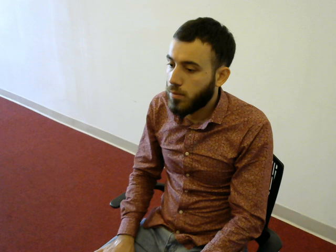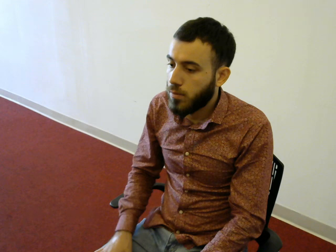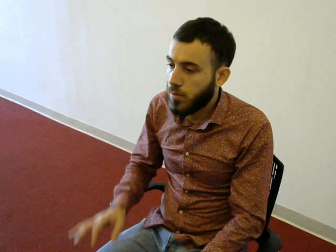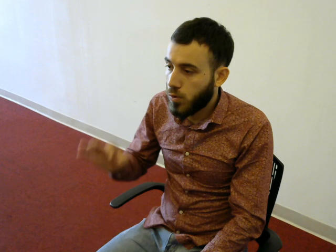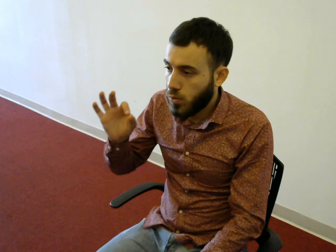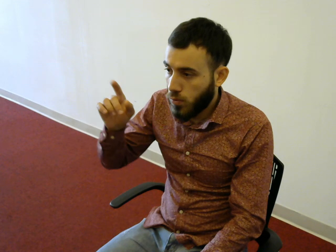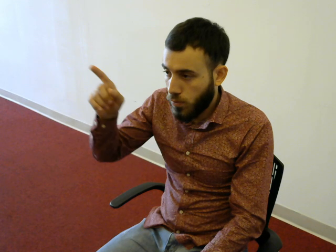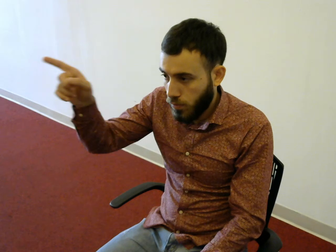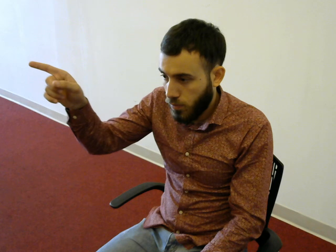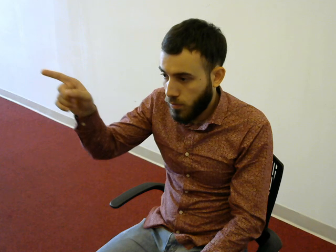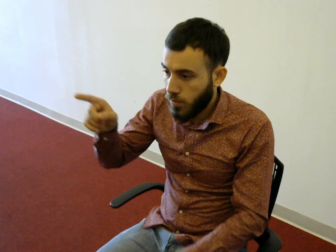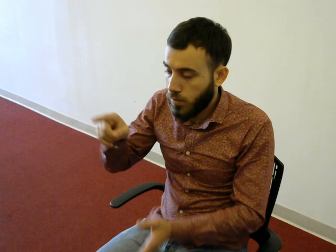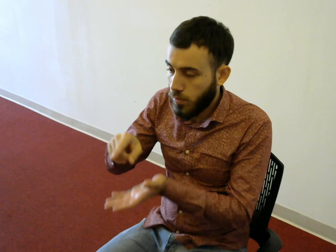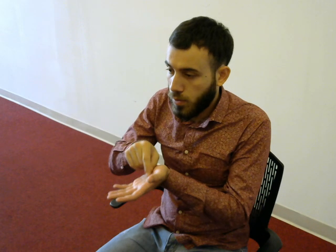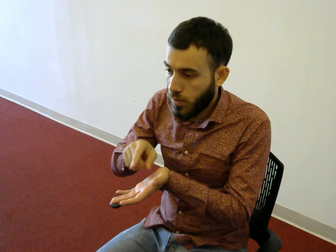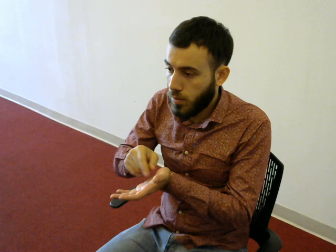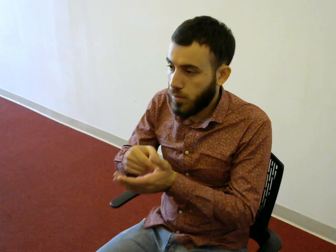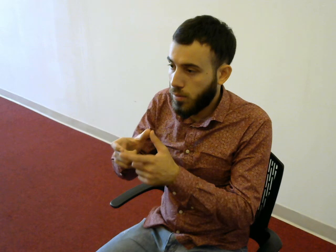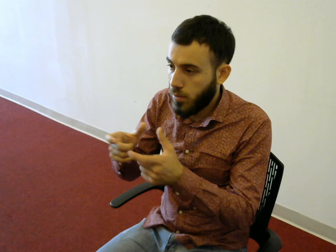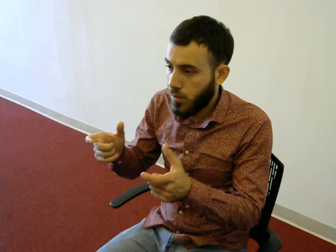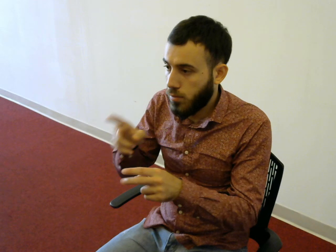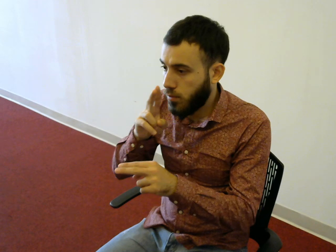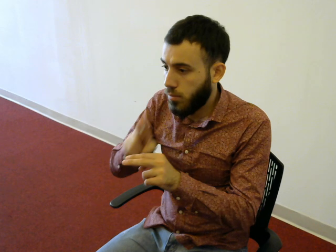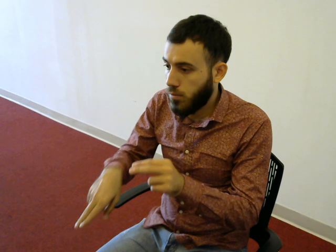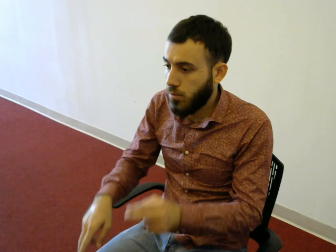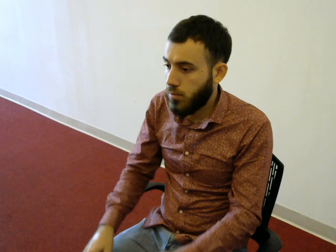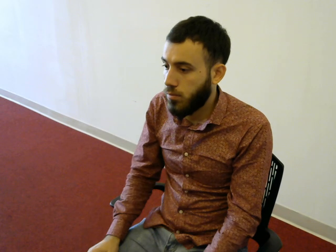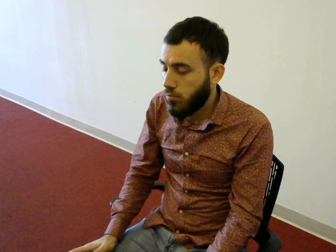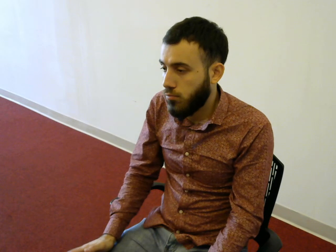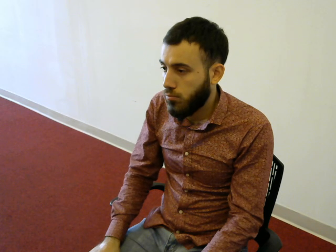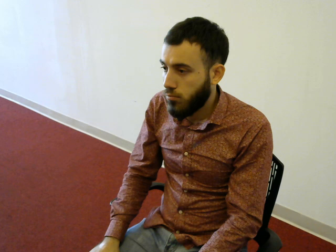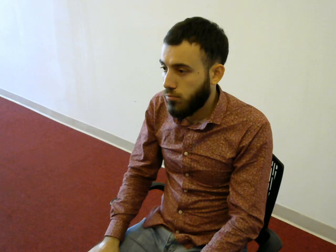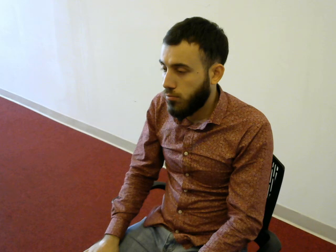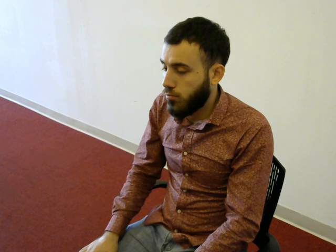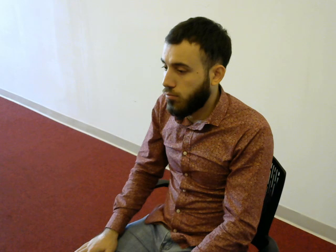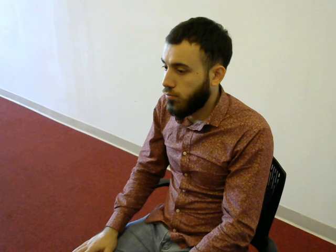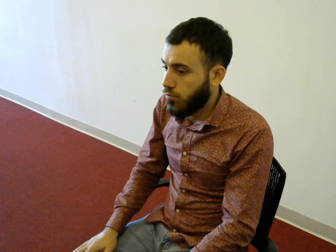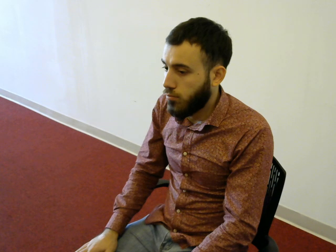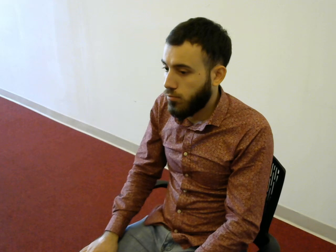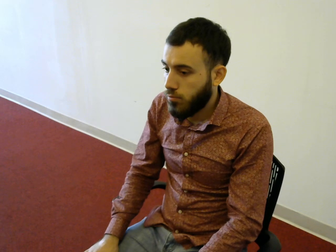O pensiya kartını itirib